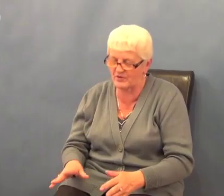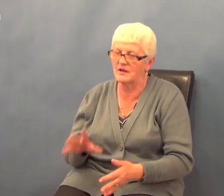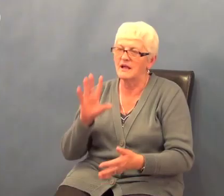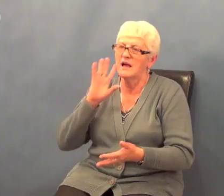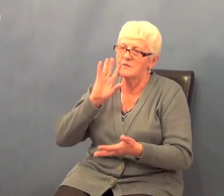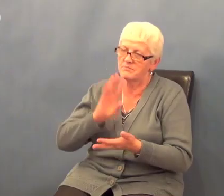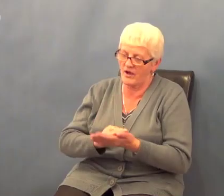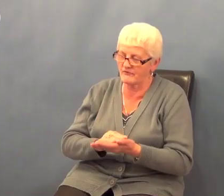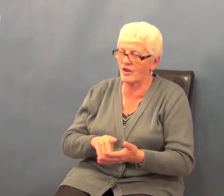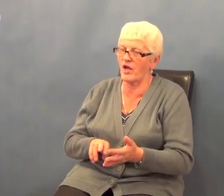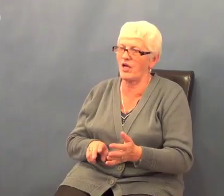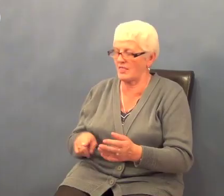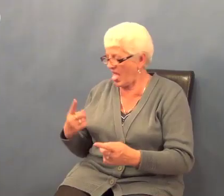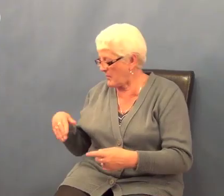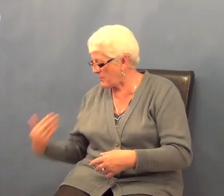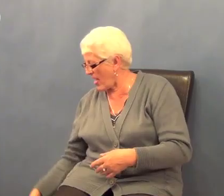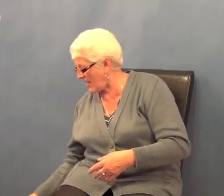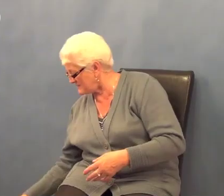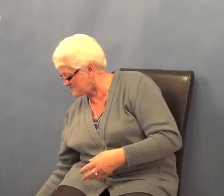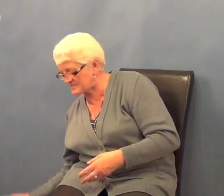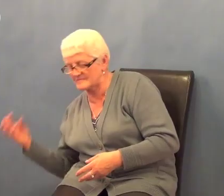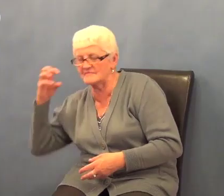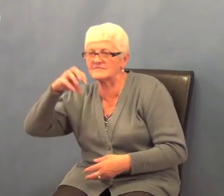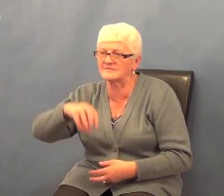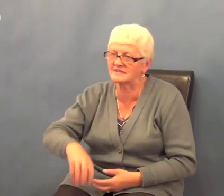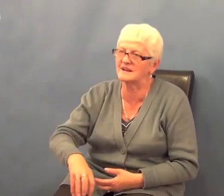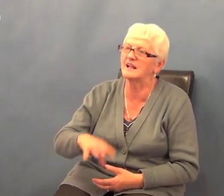Jeszcze raz wraca, ale jedna spadła i bierze ją i wrzuca do pojemnika.